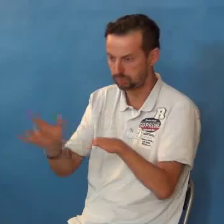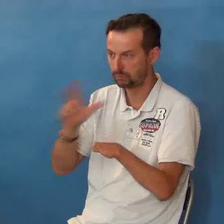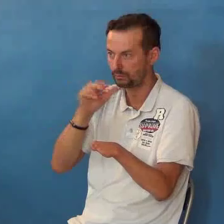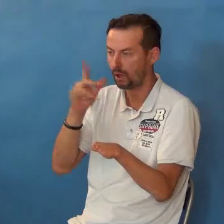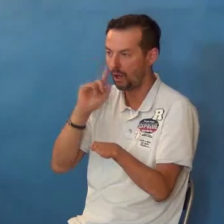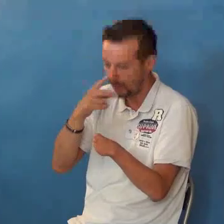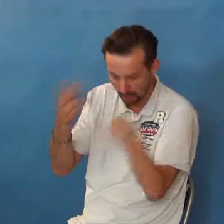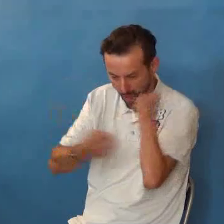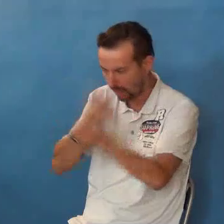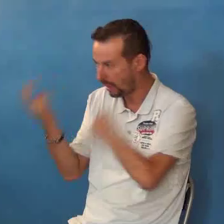Chłopiec szuka wszędzie, pod łóżkiem.